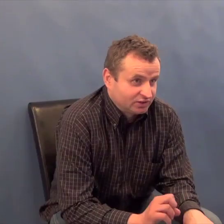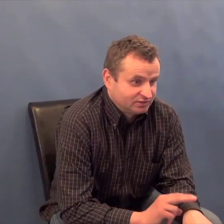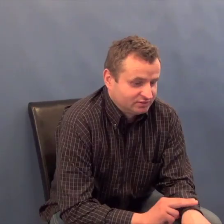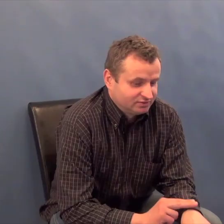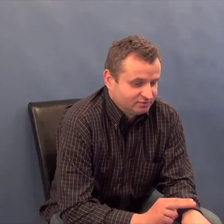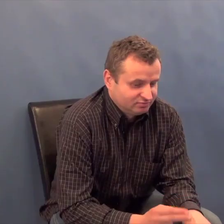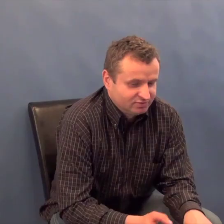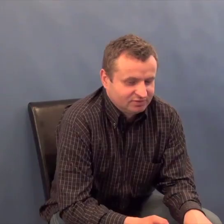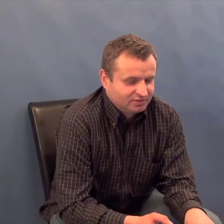Od godziny?